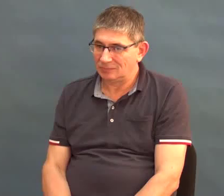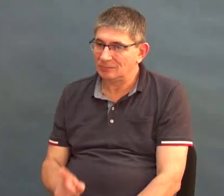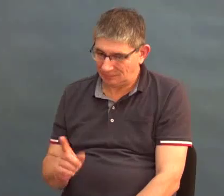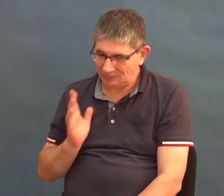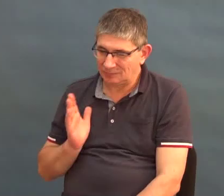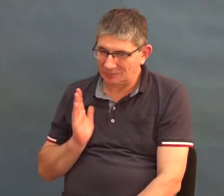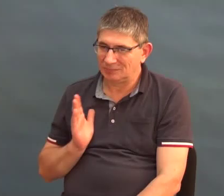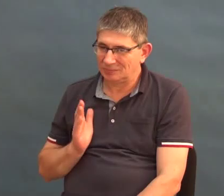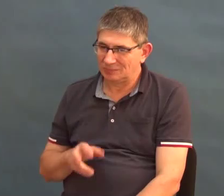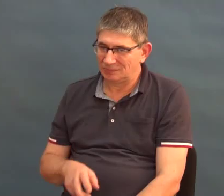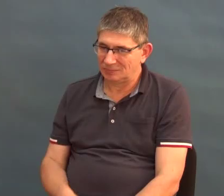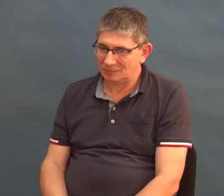Uwaga, trzeba być bezpiecznym.